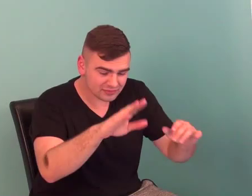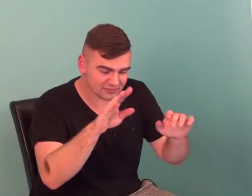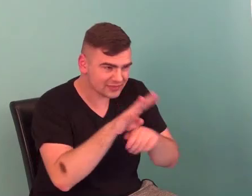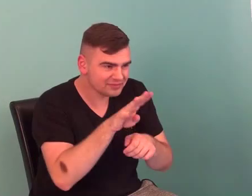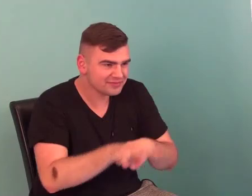Czternastego.